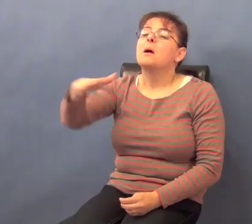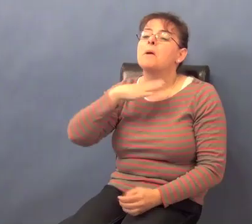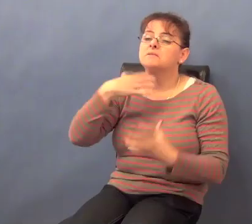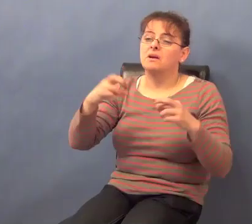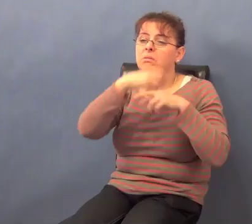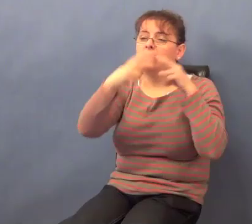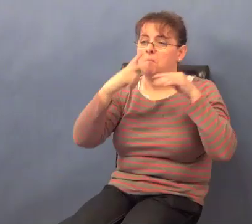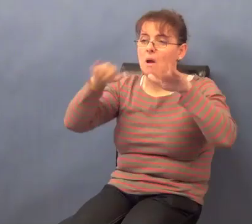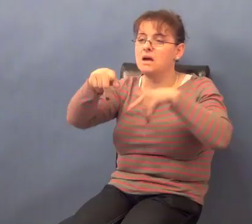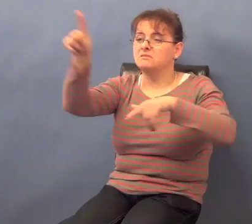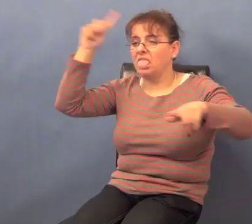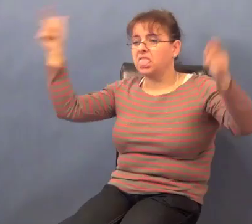Psu, psu wolno skakać do wody na basenie.